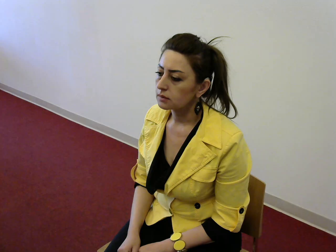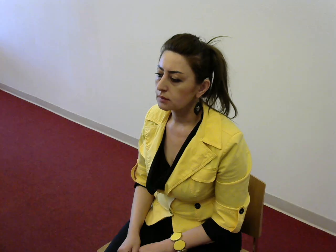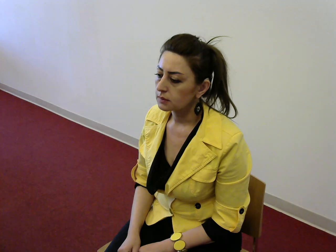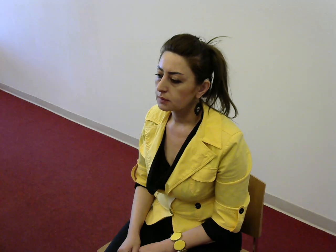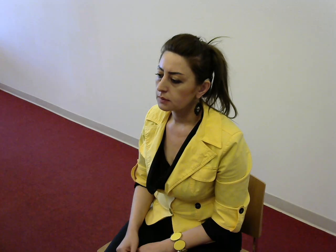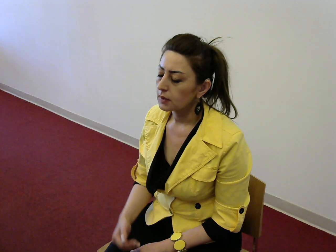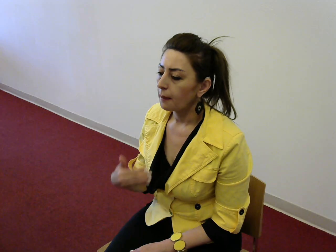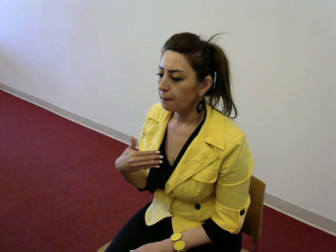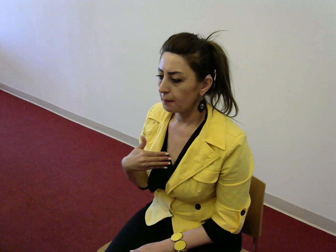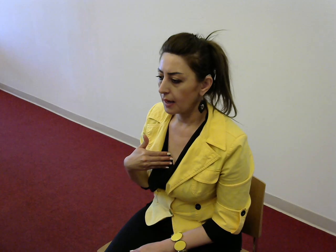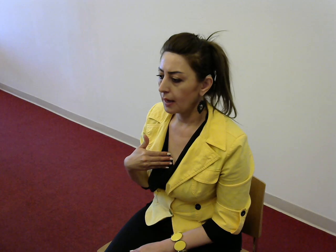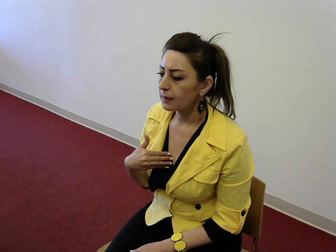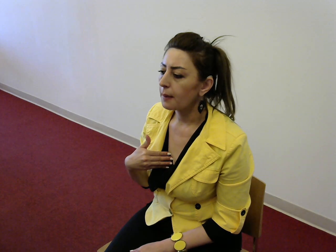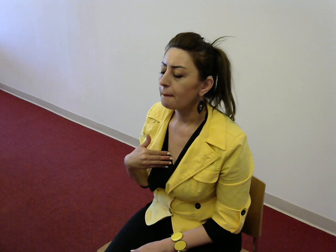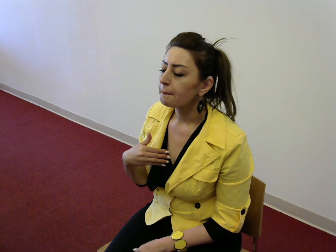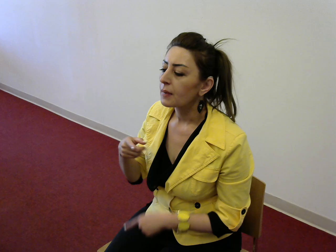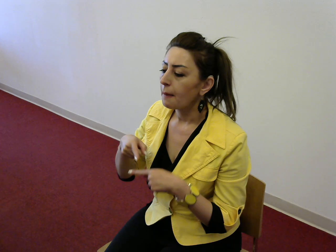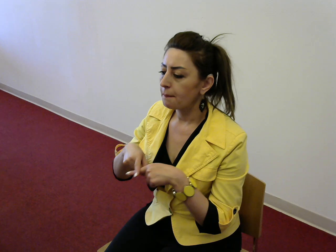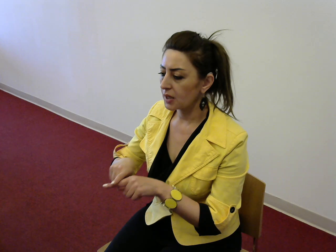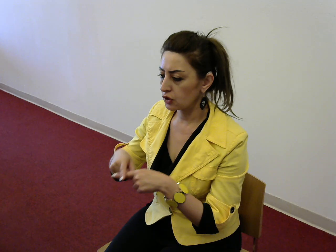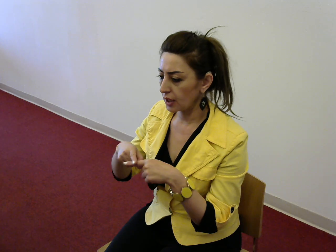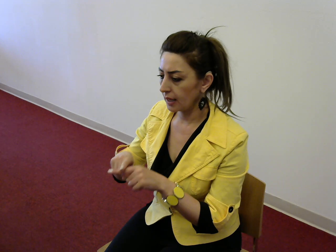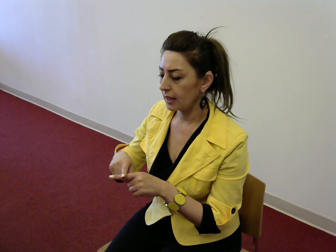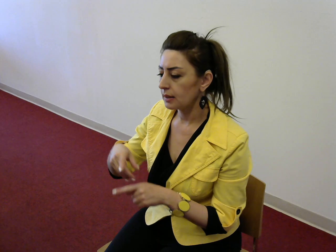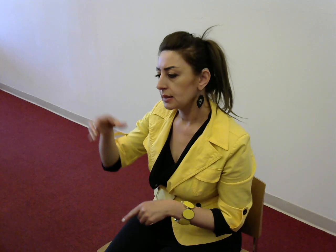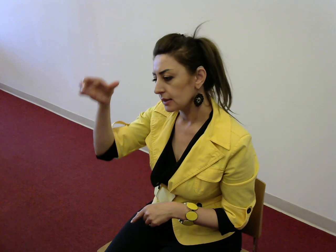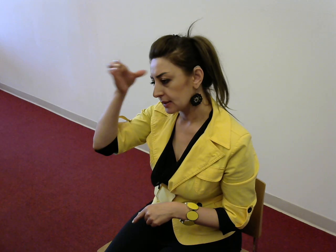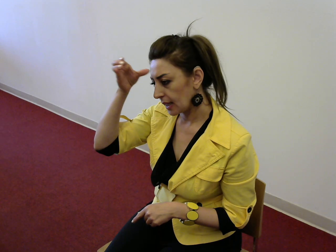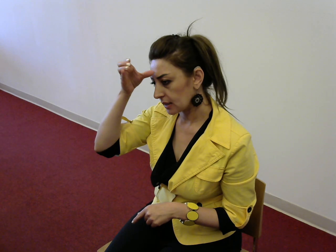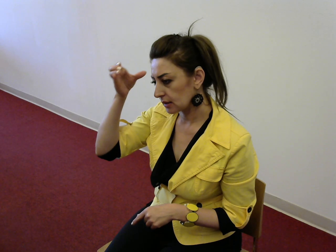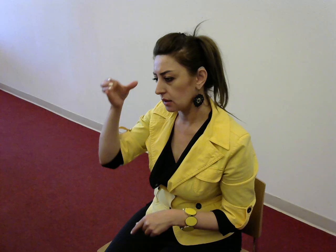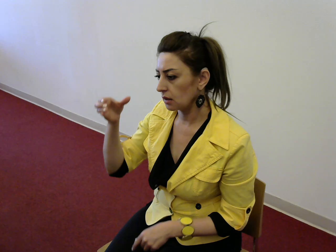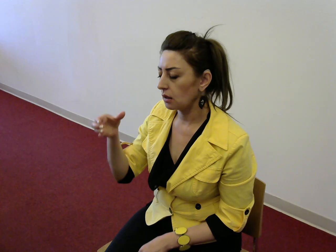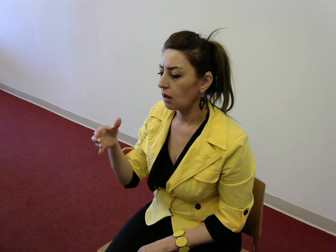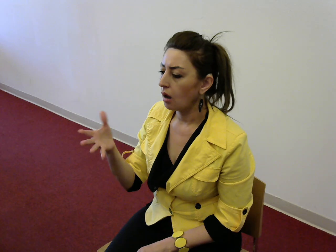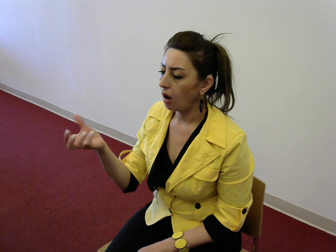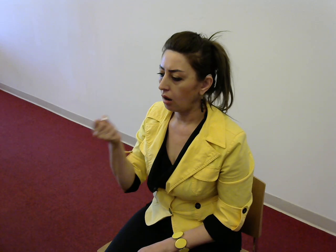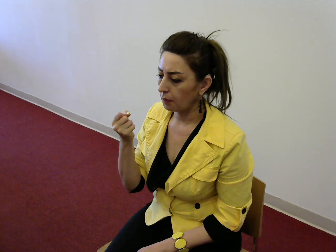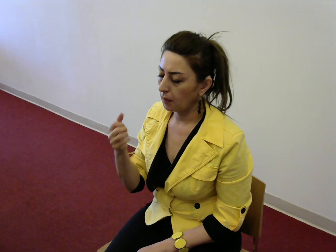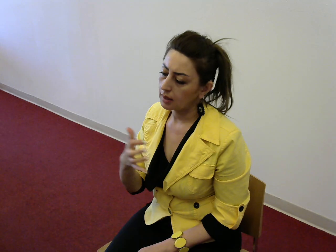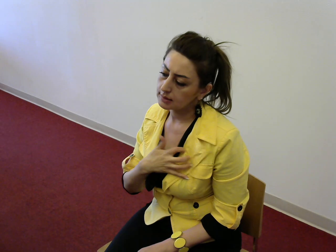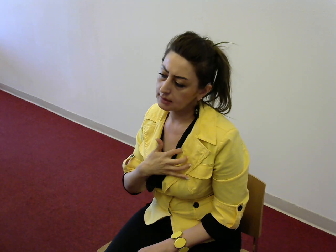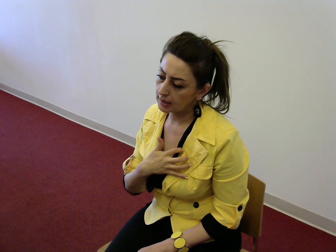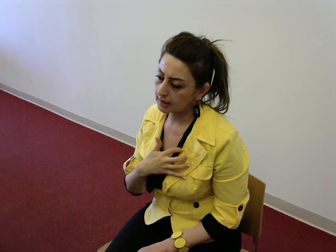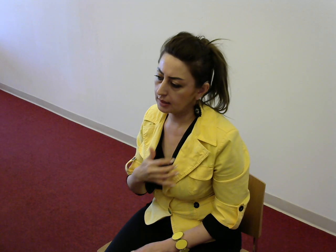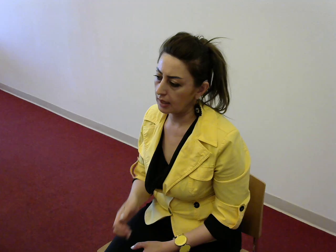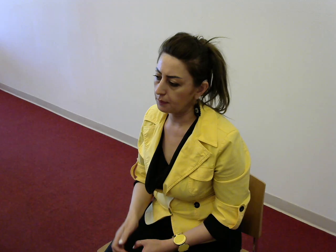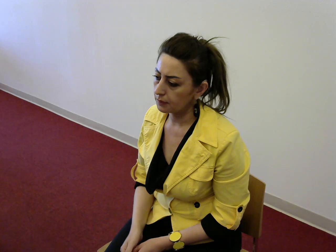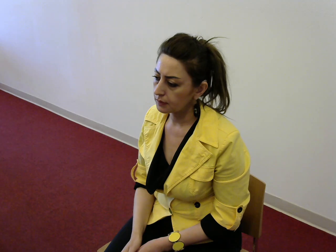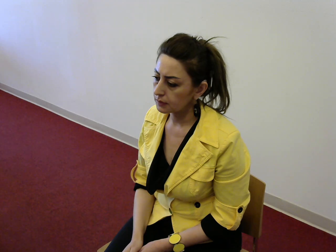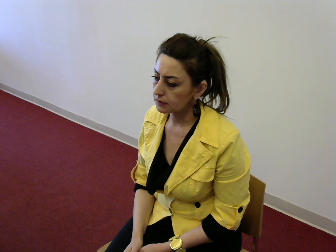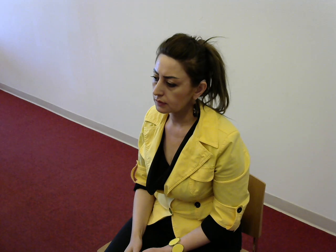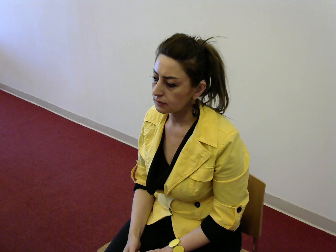Mən peşə təhsili almaq istəyirəm